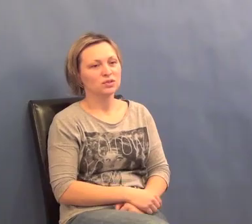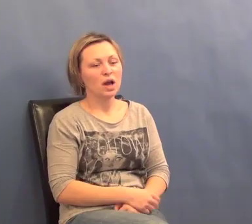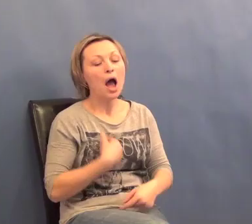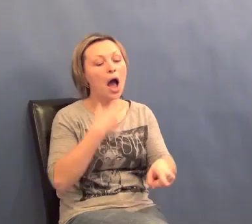Myślałam.